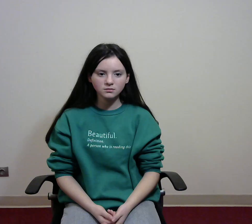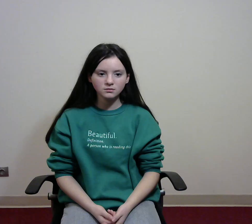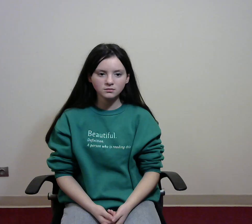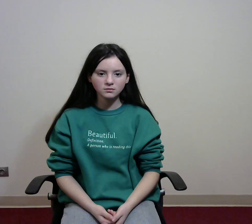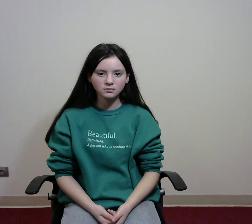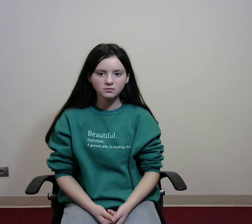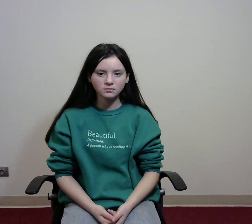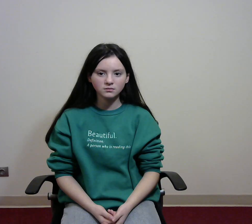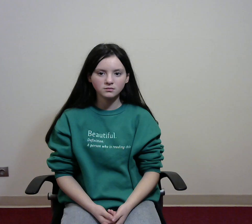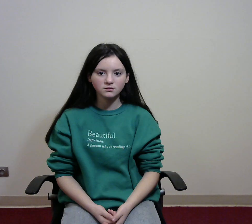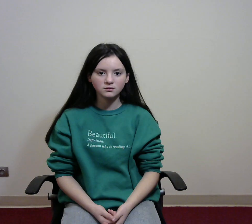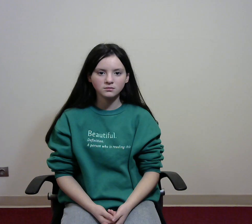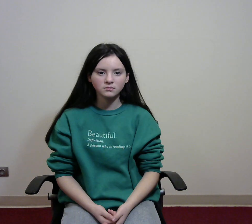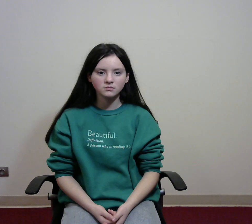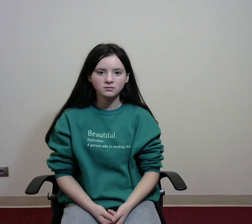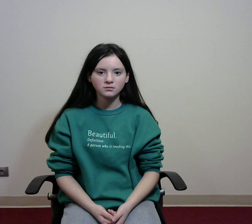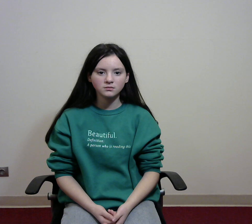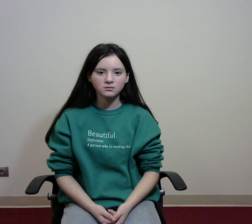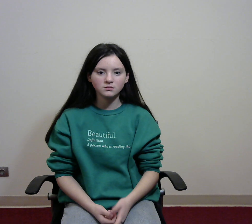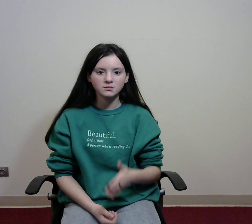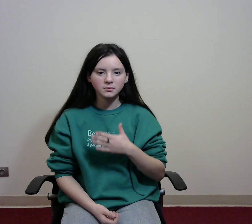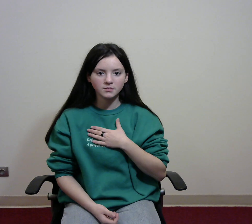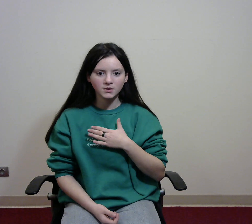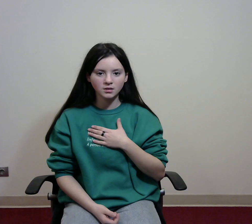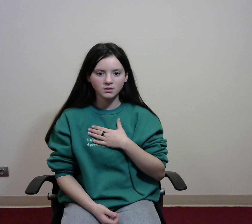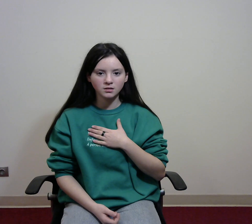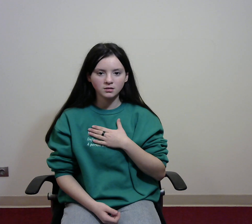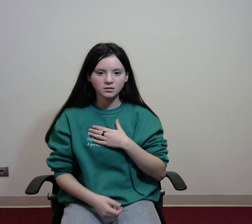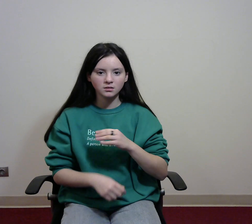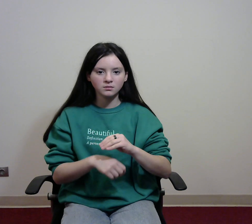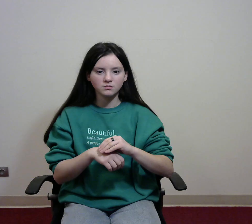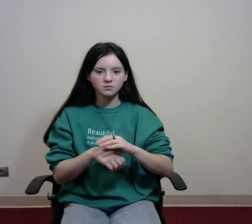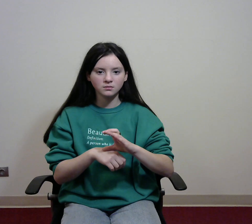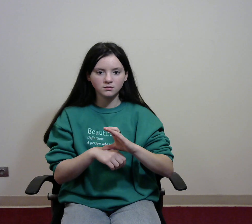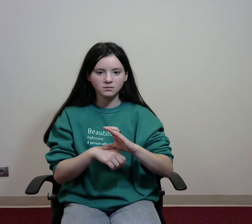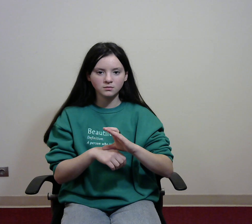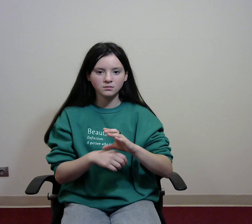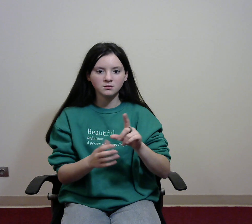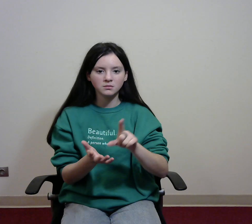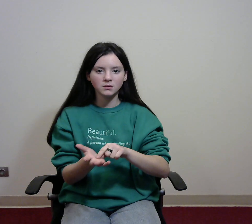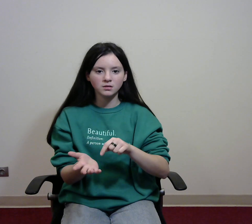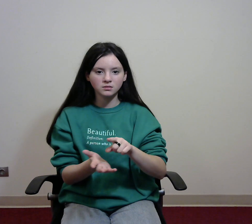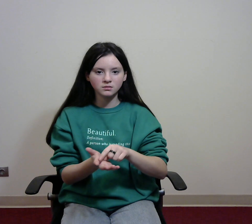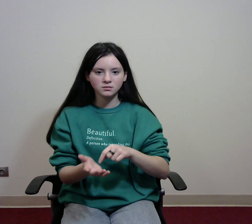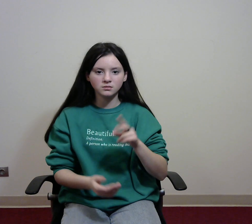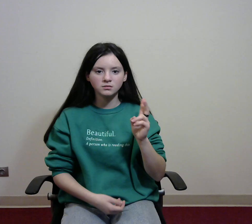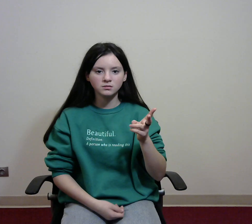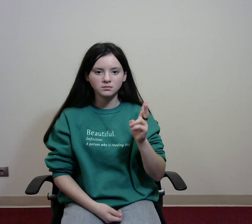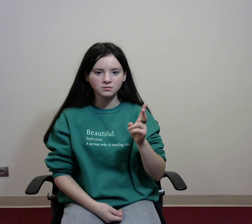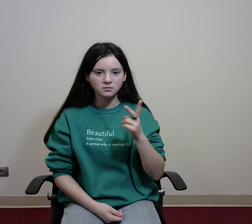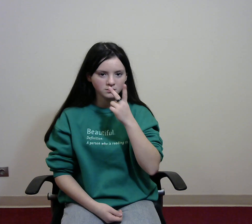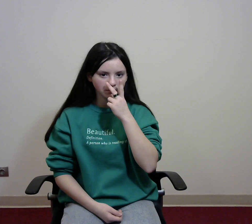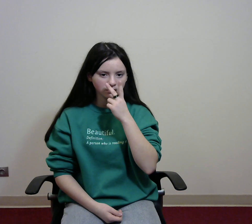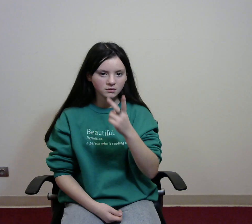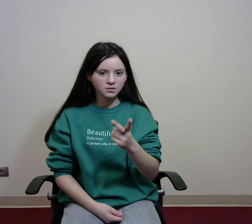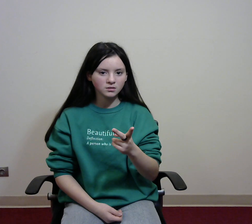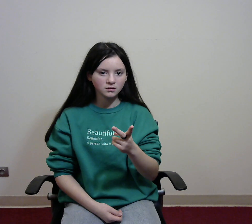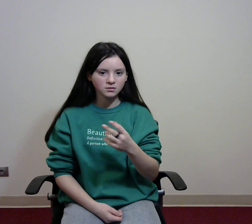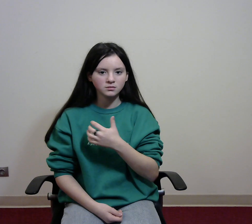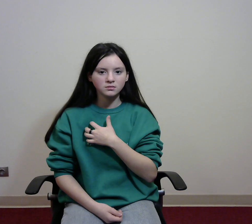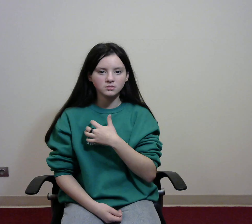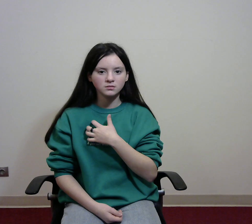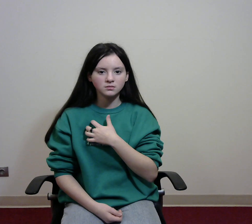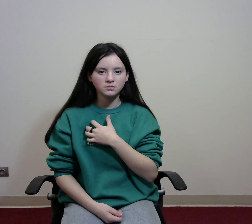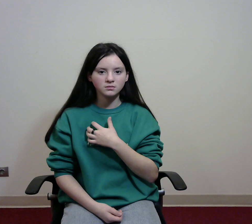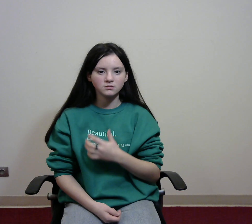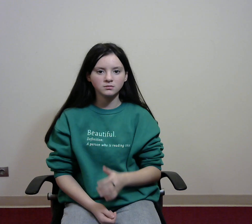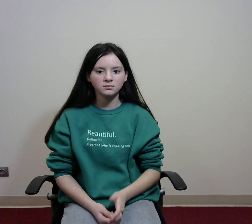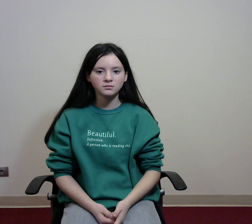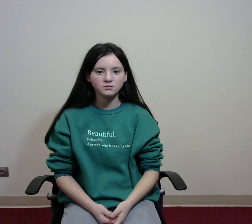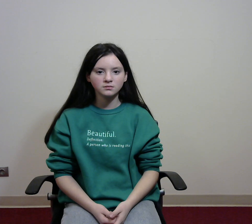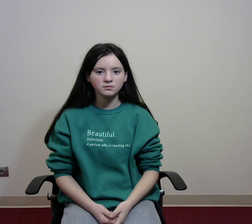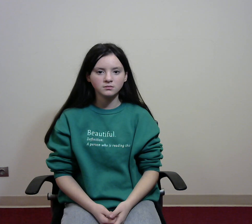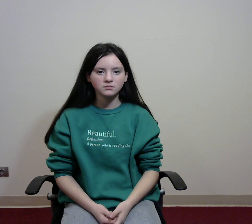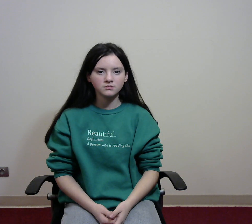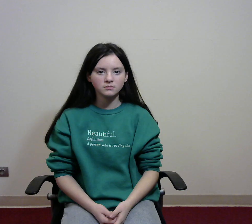Mən yığılmış pensiya kapitalıma baxmaq istəyirəm